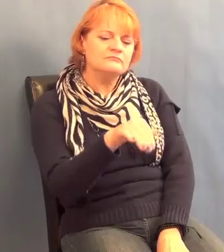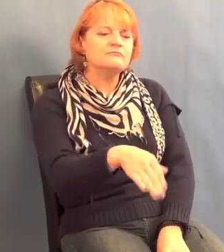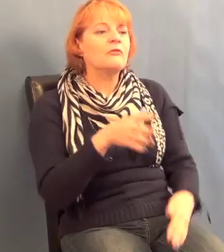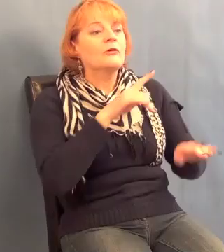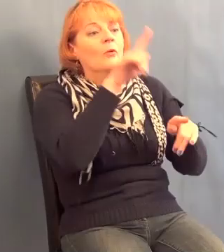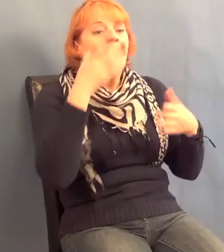Utopić się.